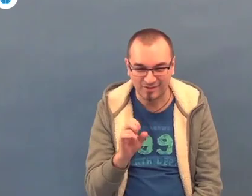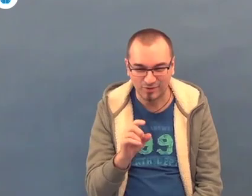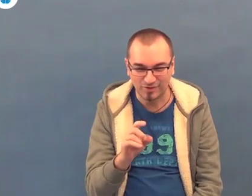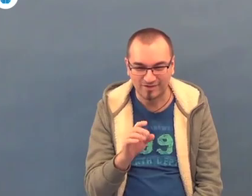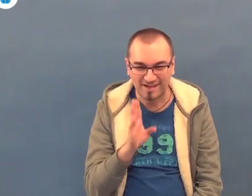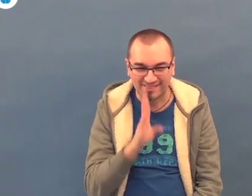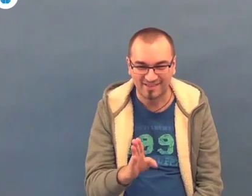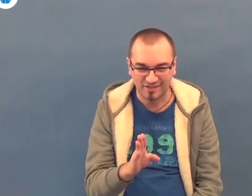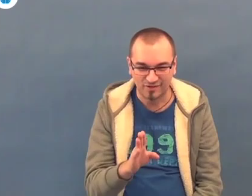Hetero.